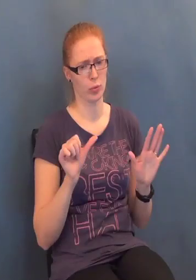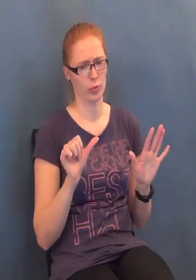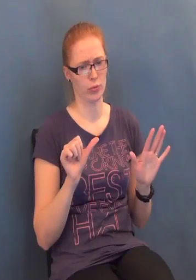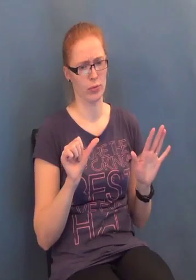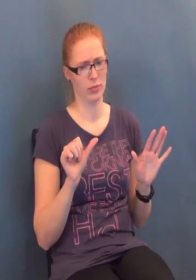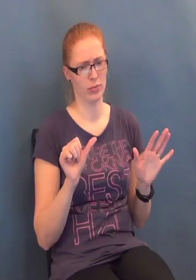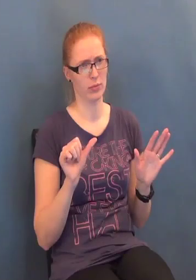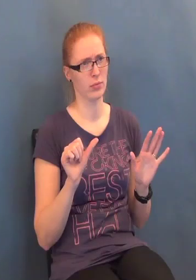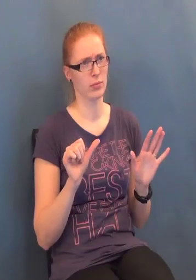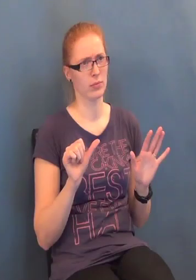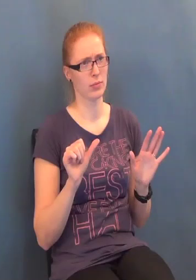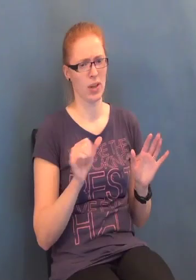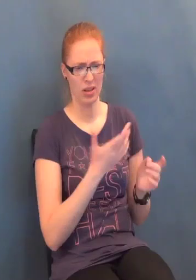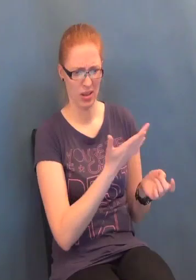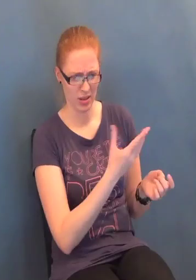Szósta...